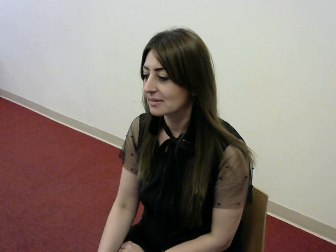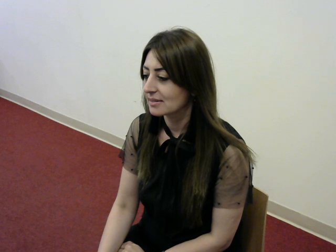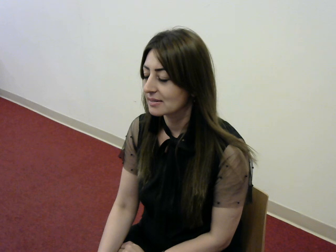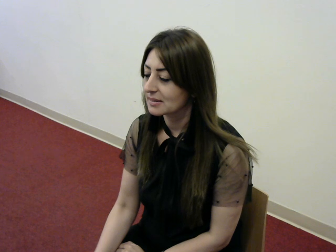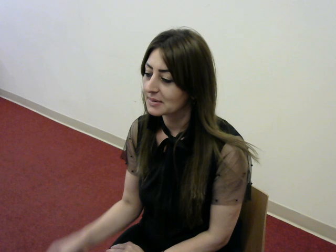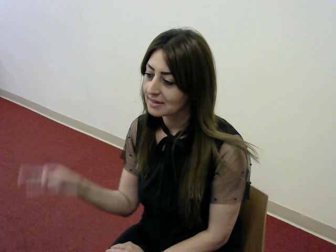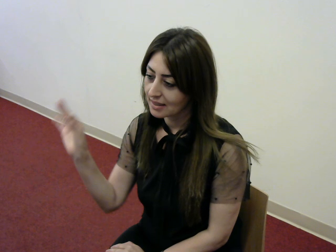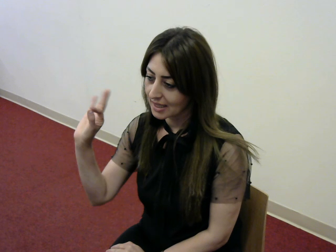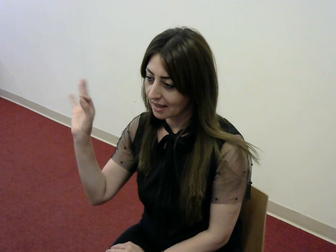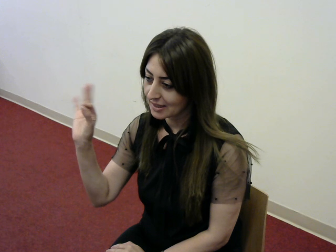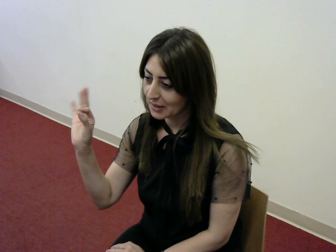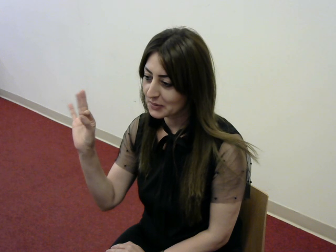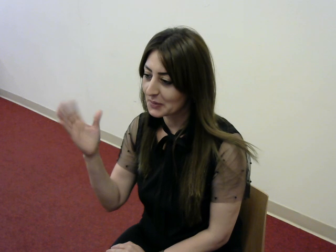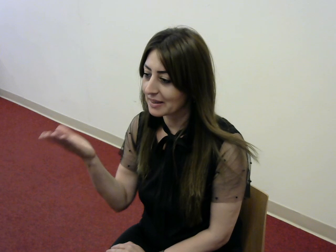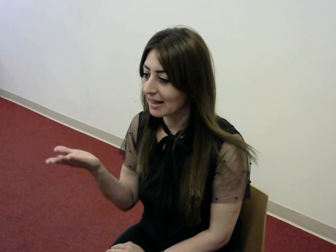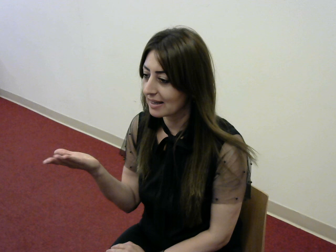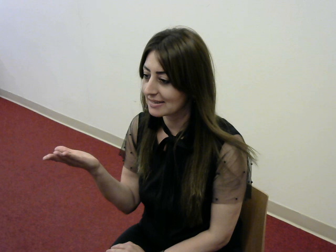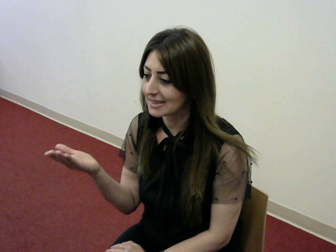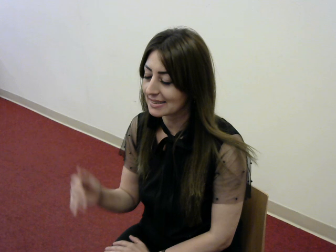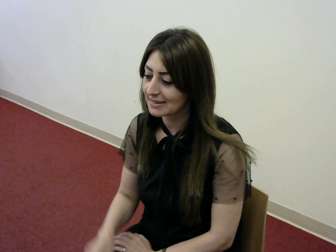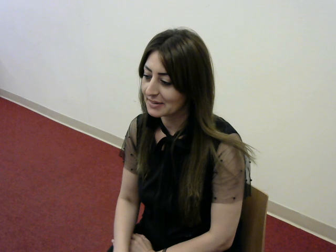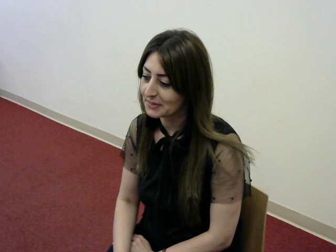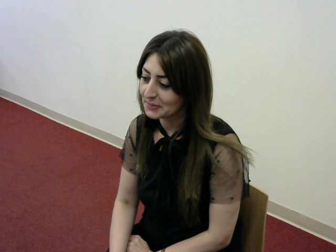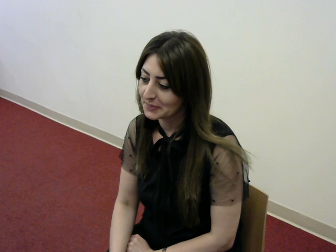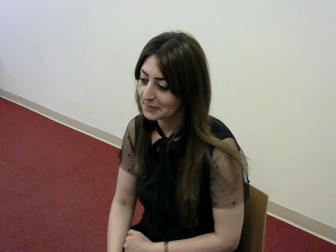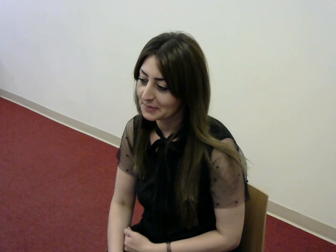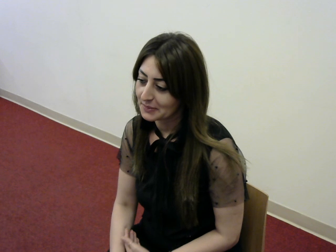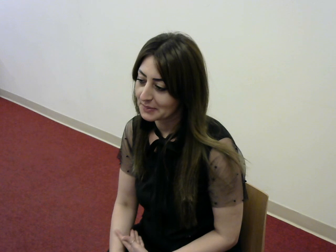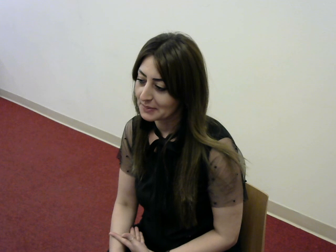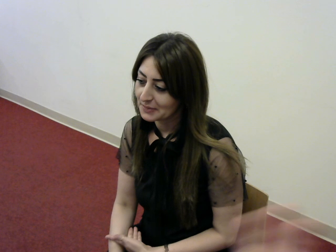Ayaqyolu hardadır?